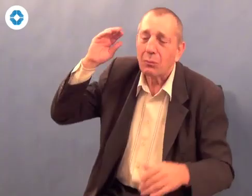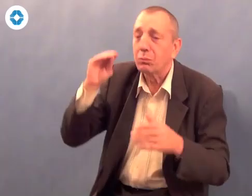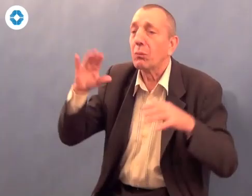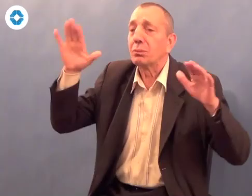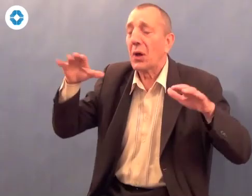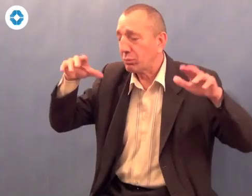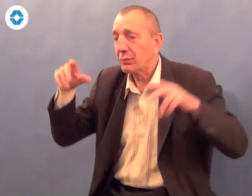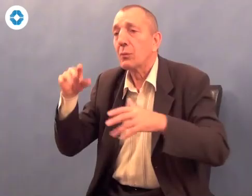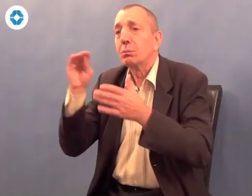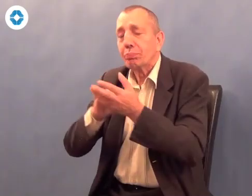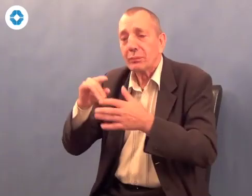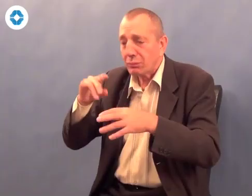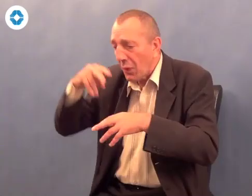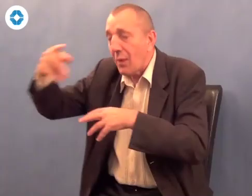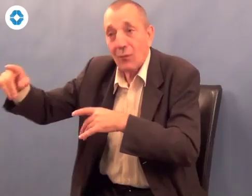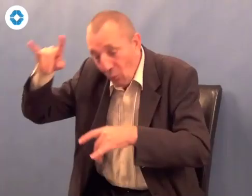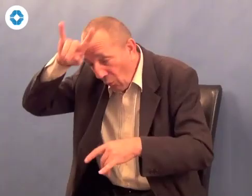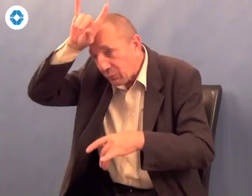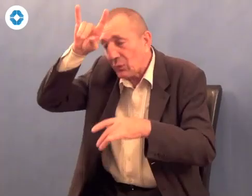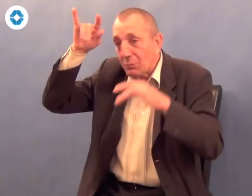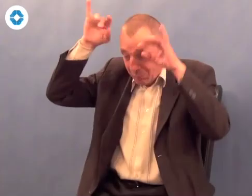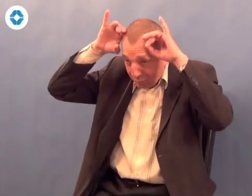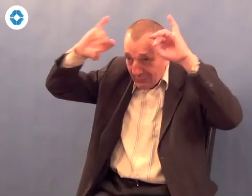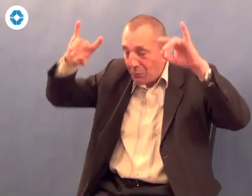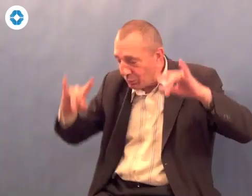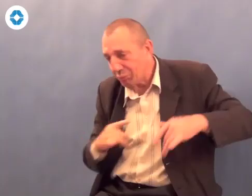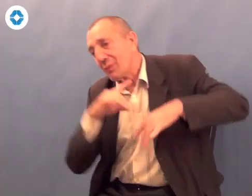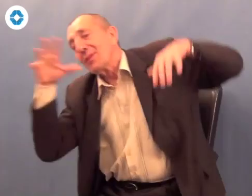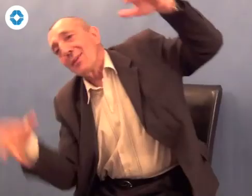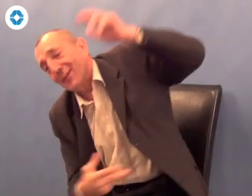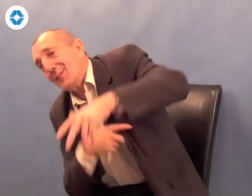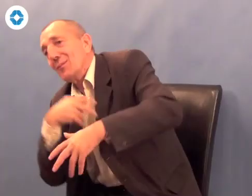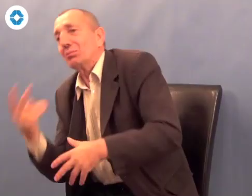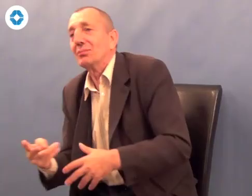Ptak zamierza zniżyć się, ale chłopiec niefortunnie przewraca się przez rogi byka, przewraca się i upada.